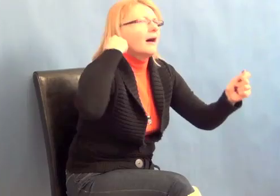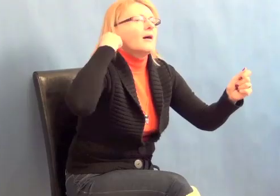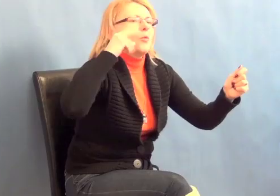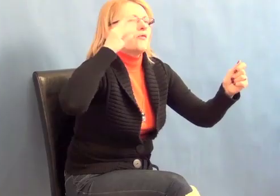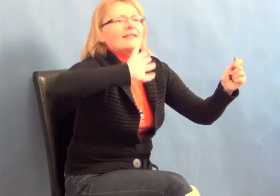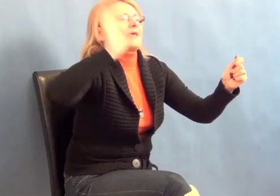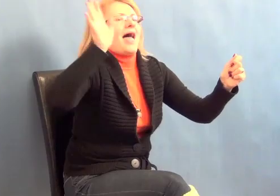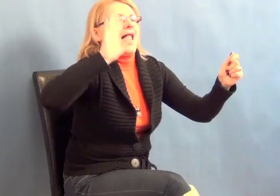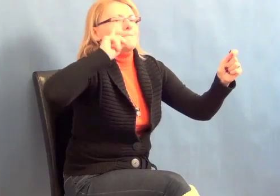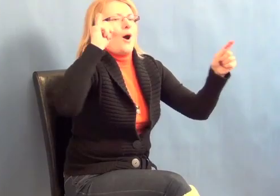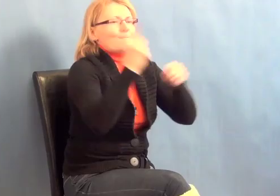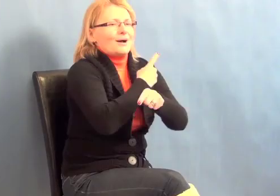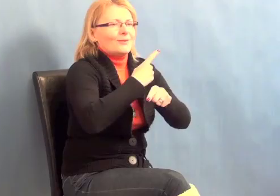Nagle ktoś mówi: "nie, to pomyłka!"